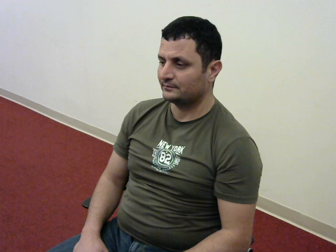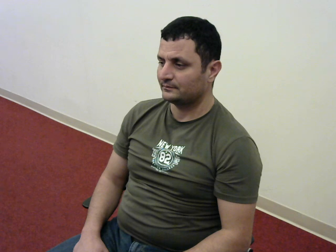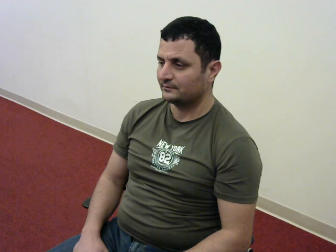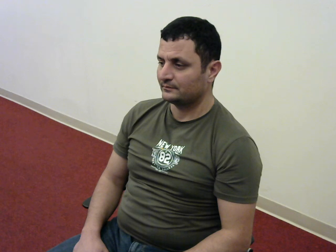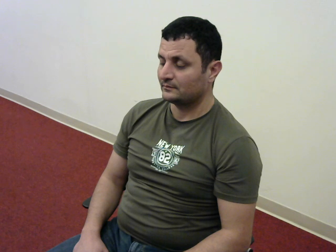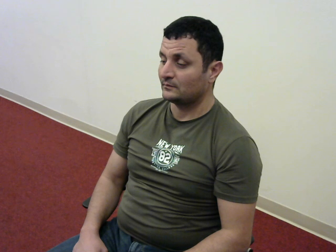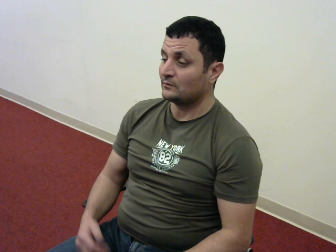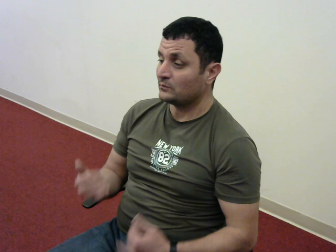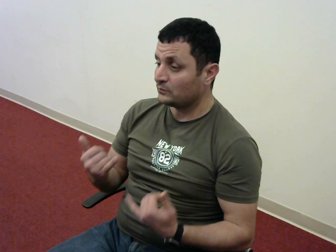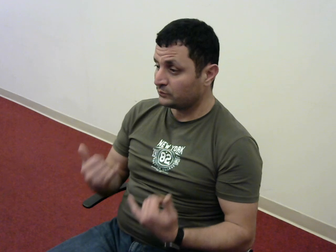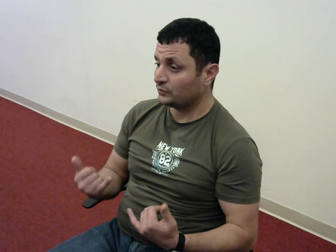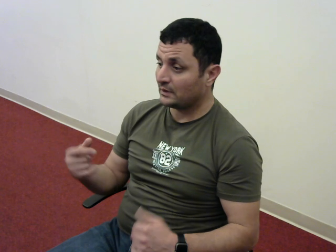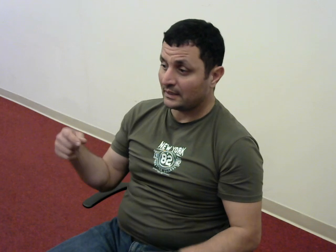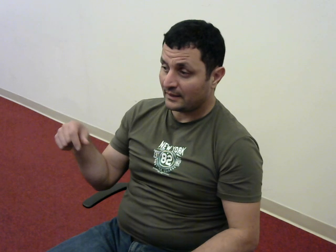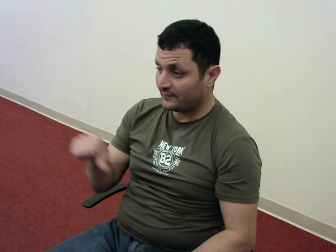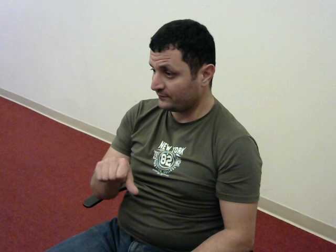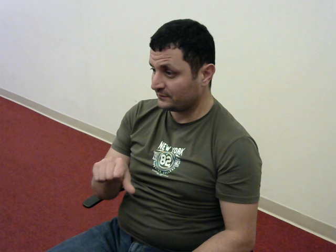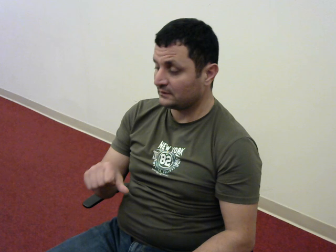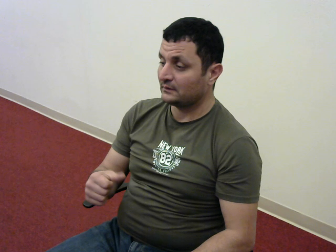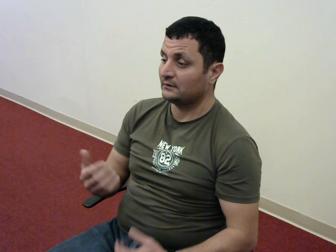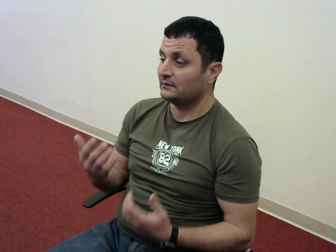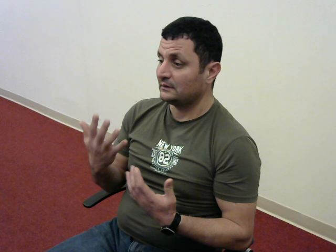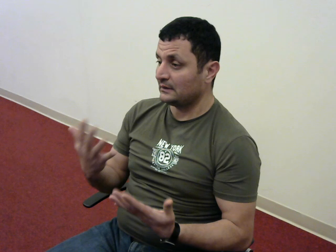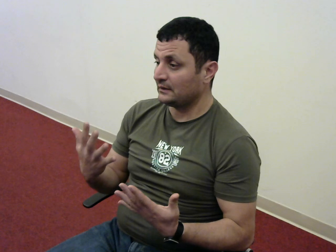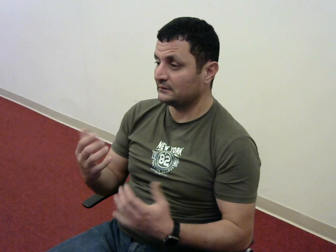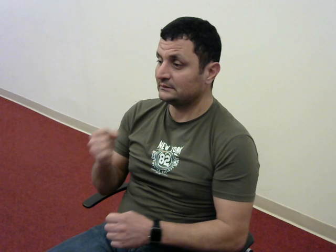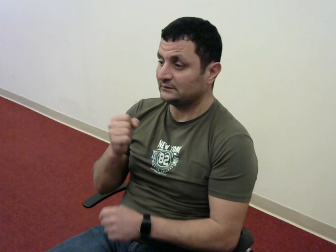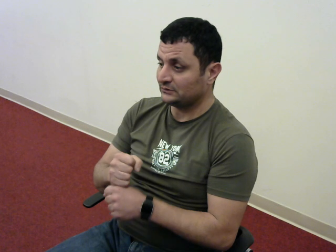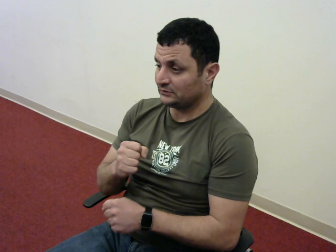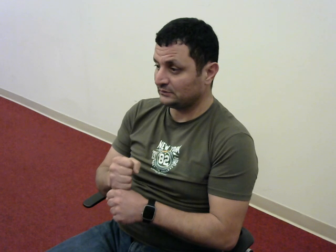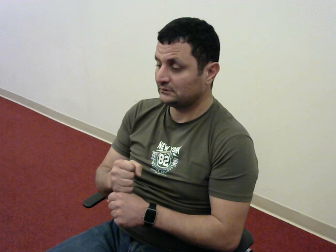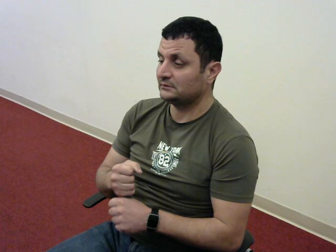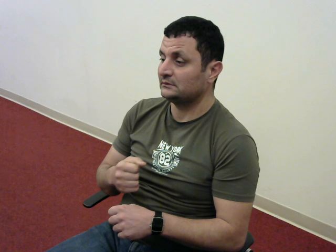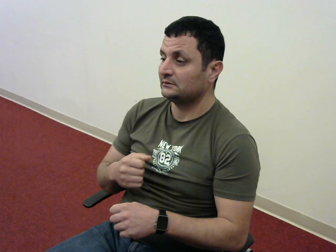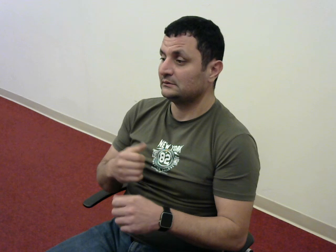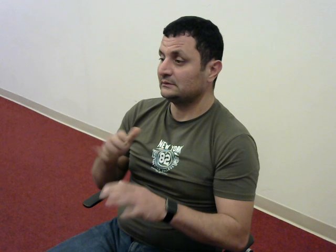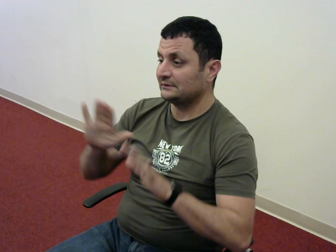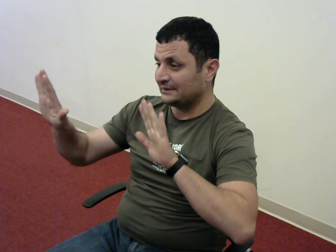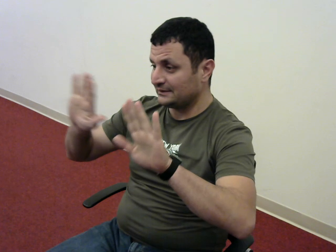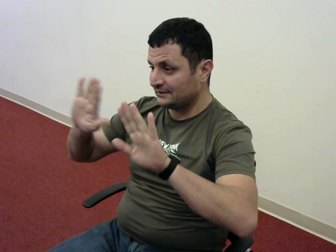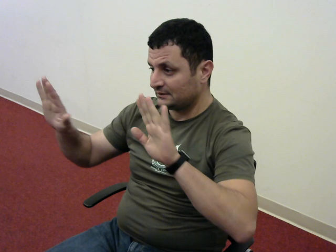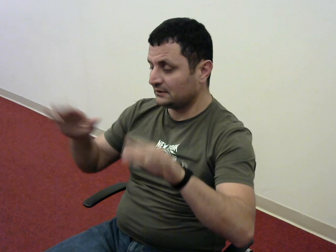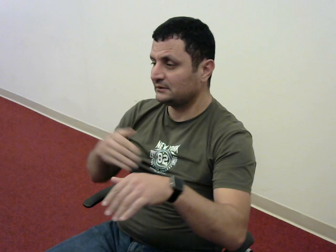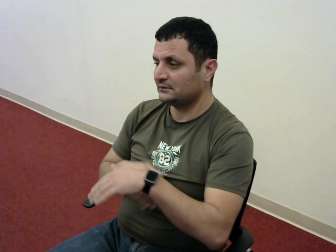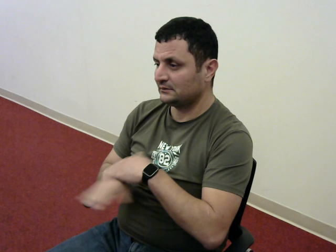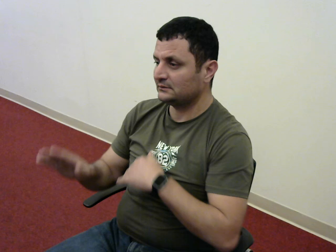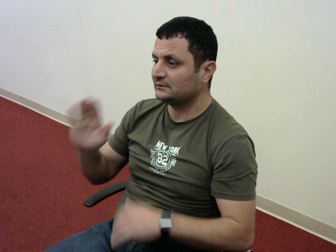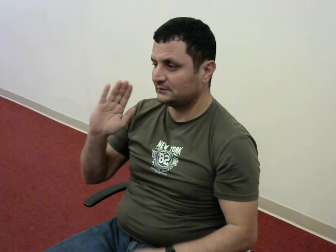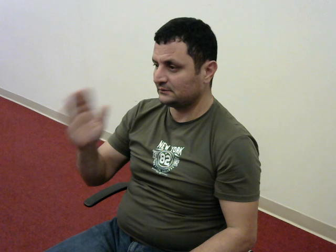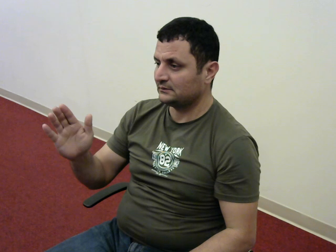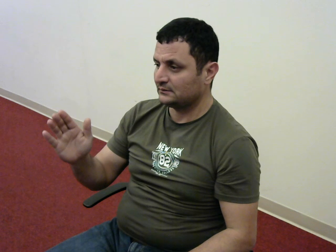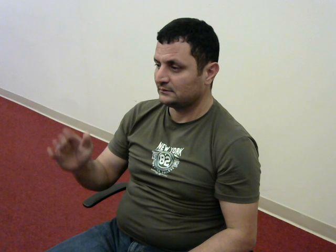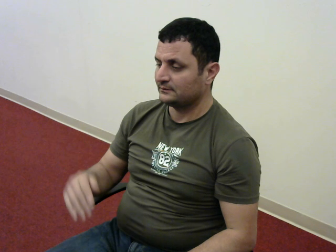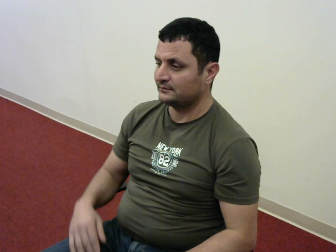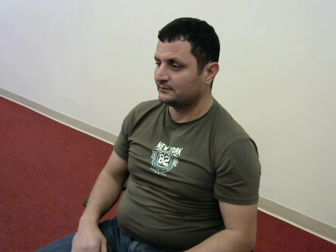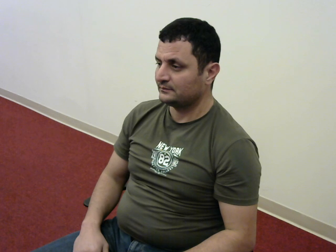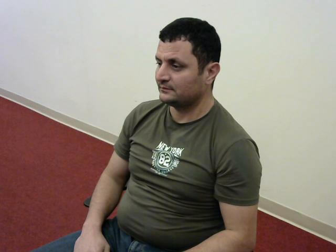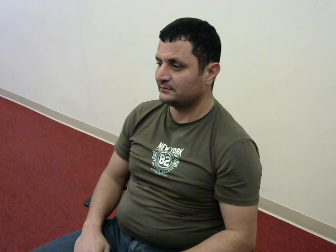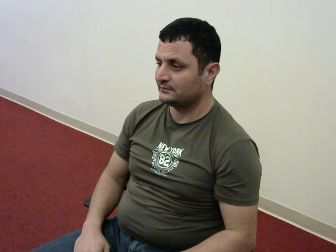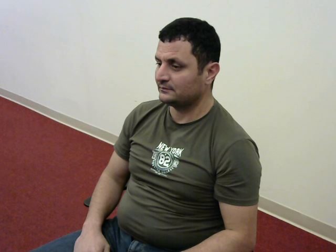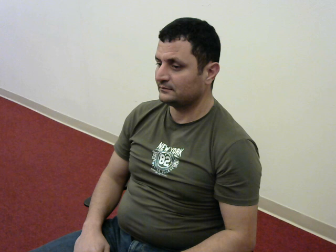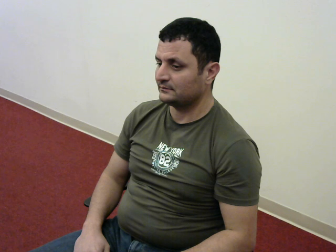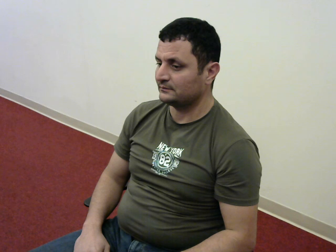Bu həftə əl işləri sərgisinə gedəcəm